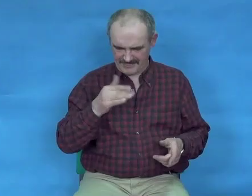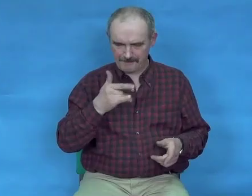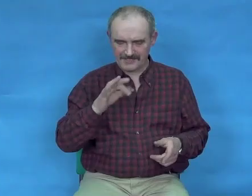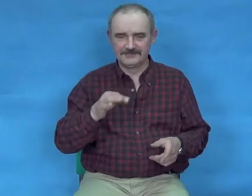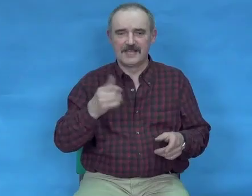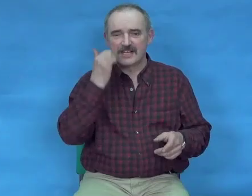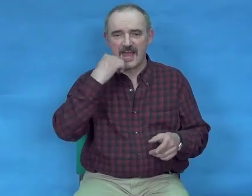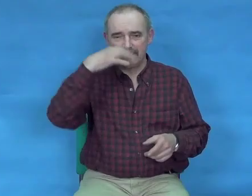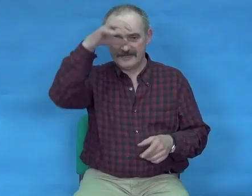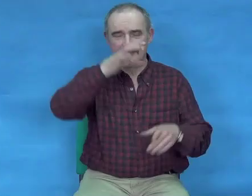Miś z jabłkiem na głowie.